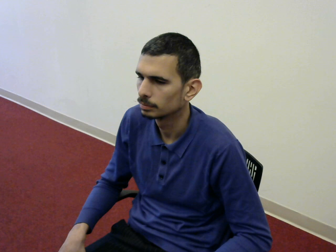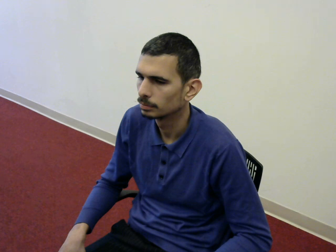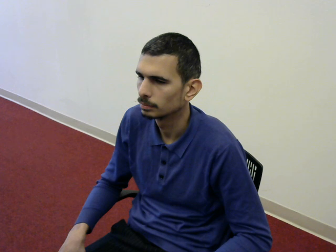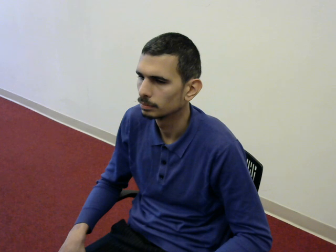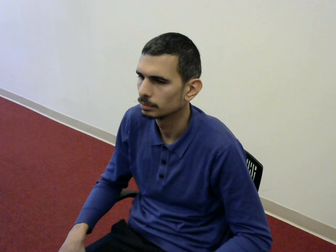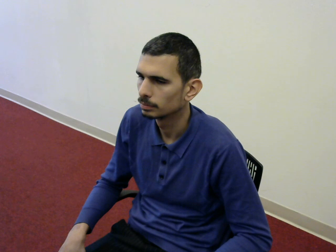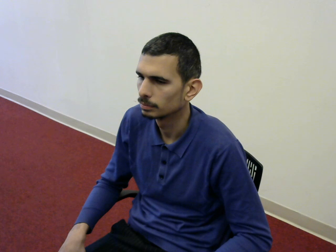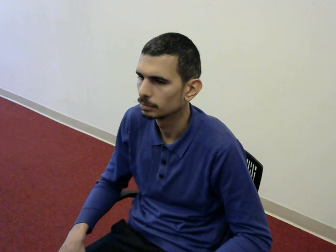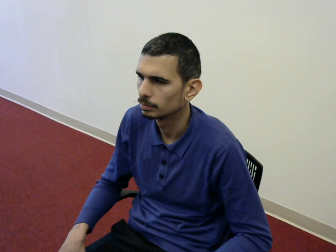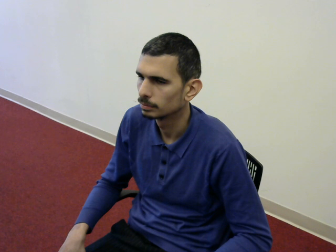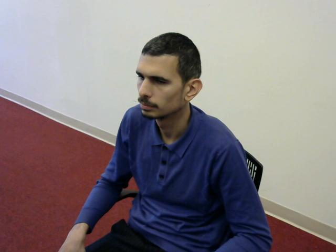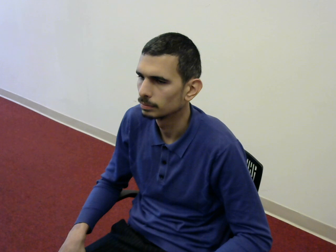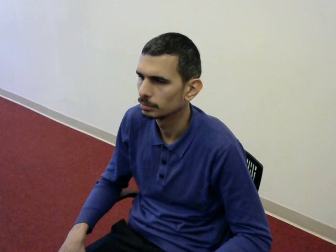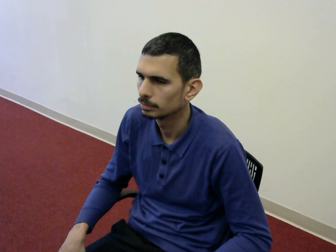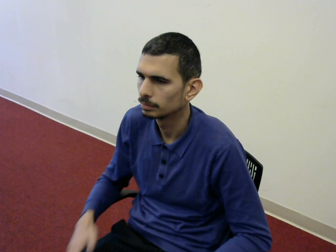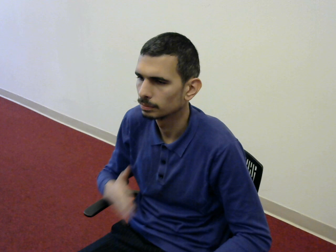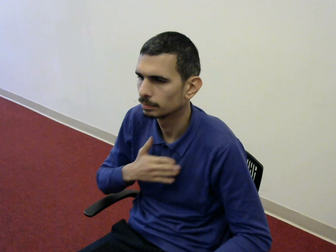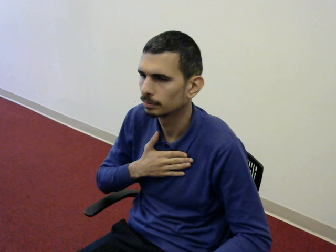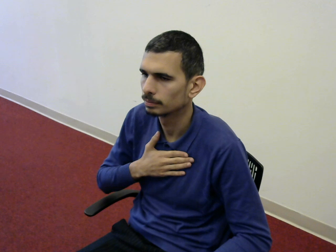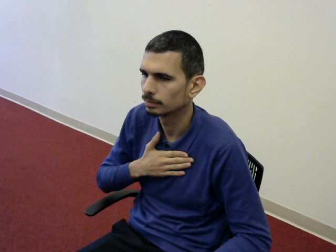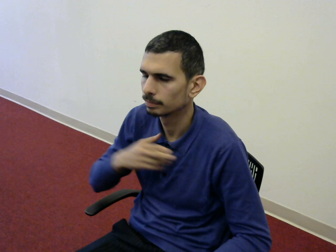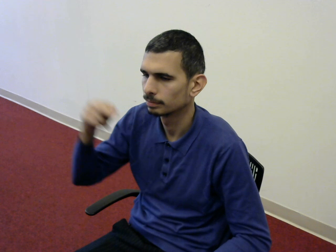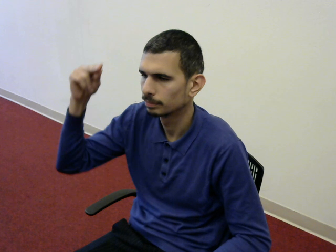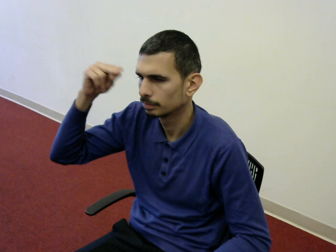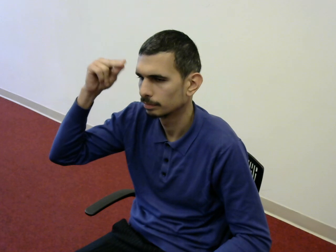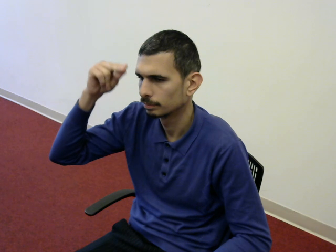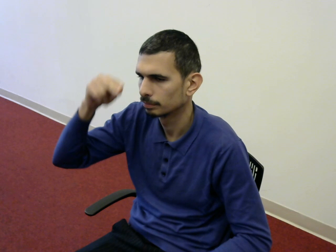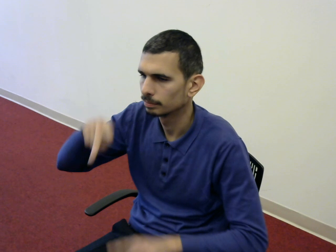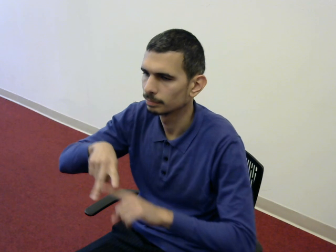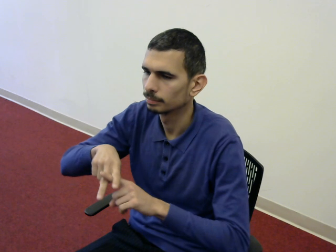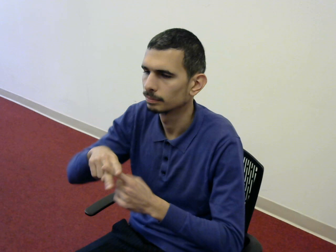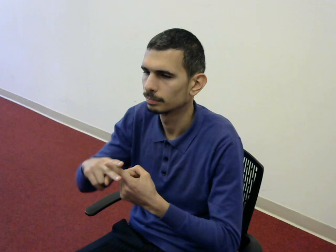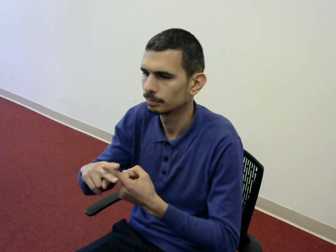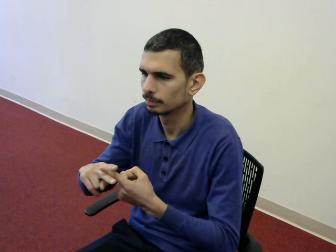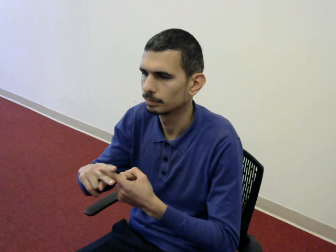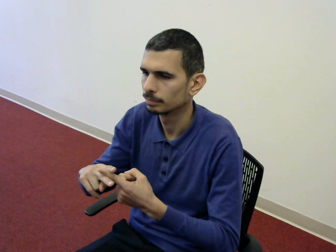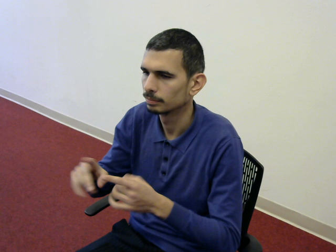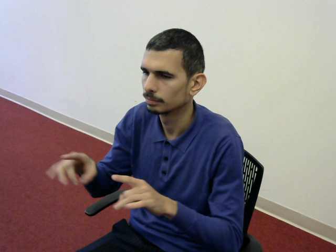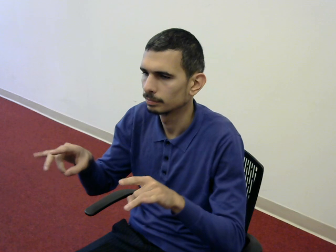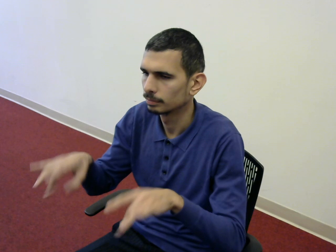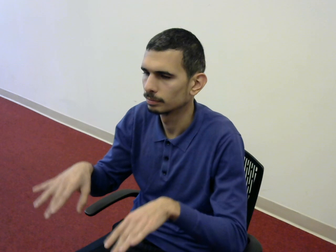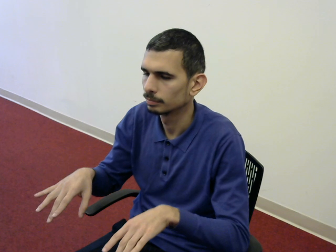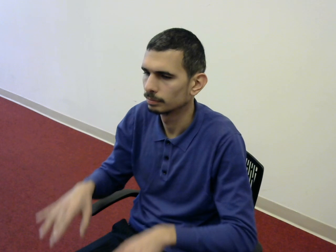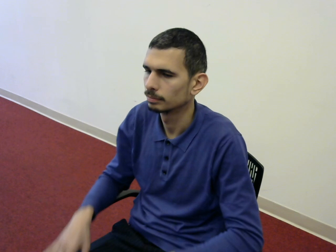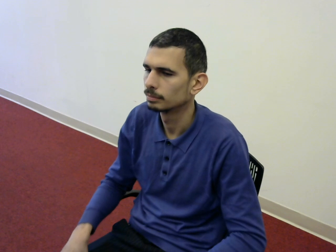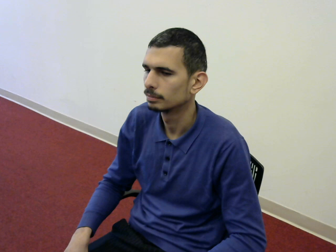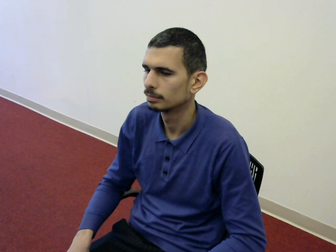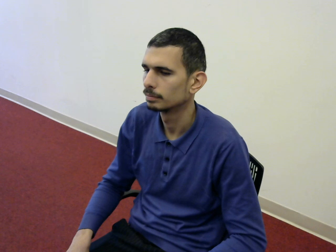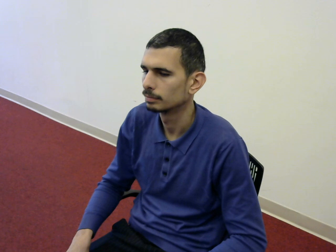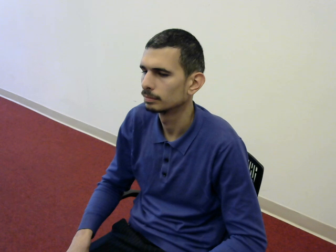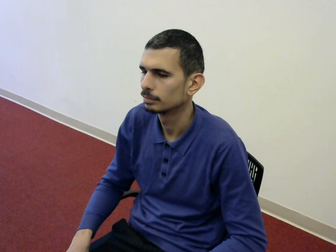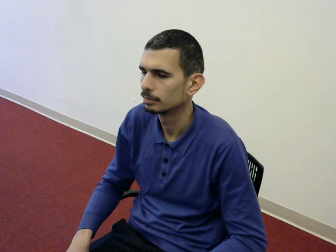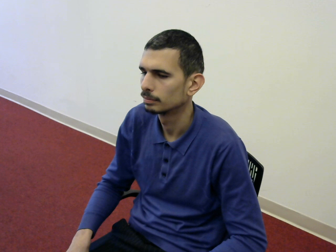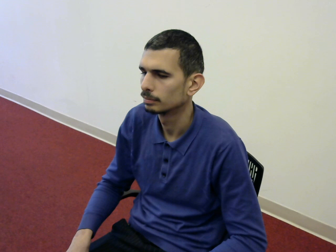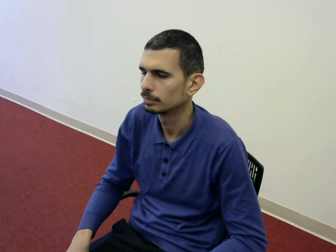Mənim təhsilim yarımçıq qalıb